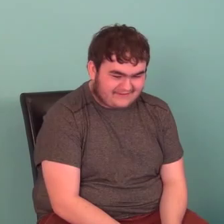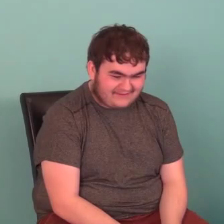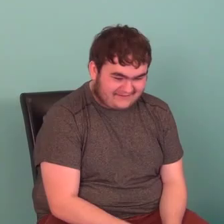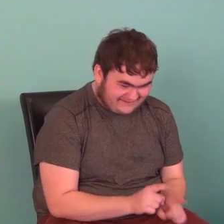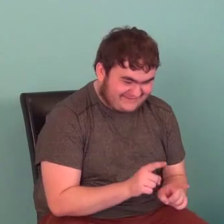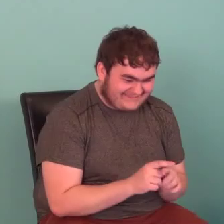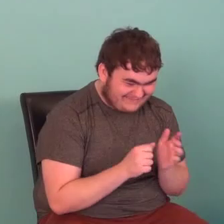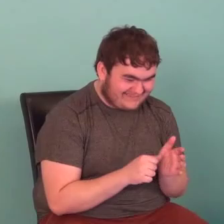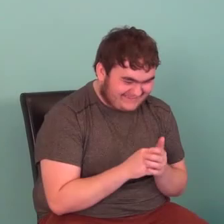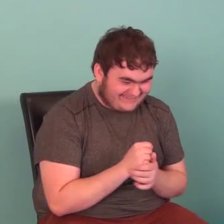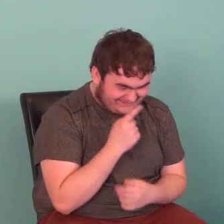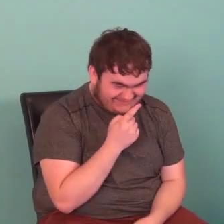Tak samo wycieczka do Olsztyna.